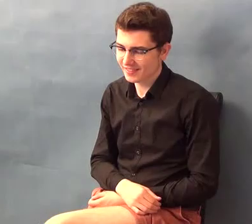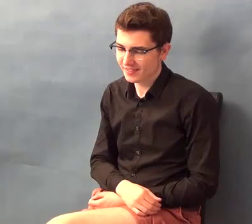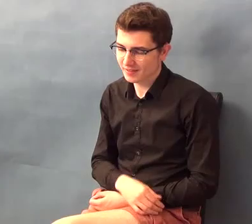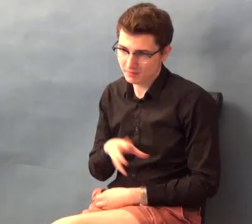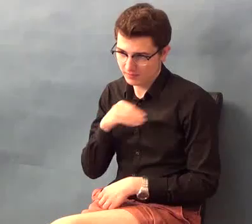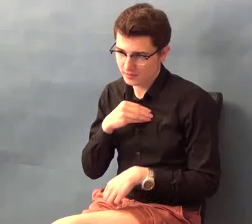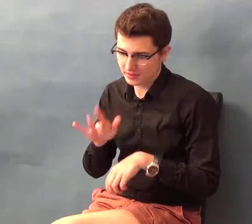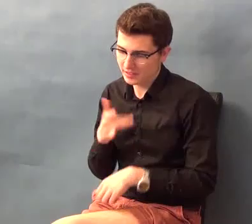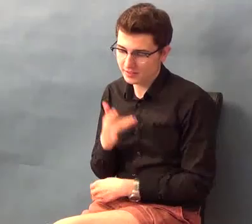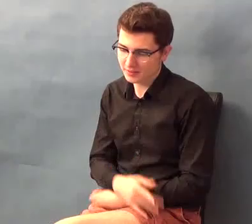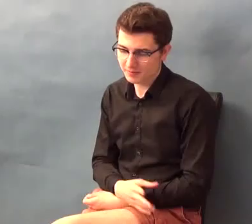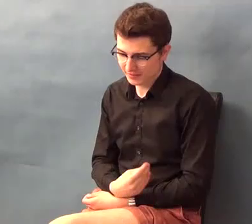Można nago. Można.